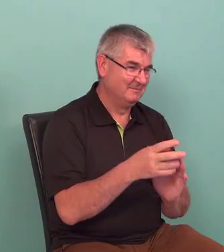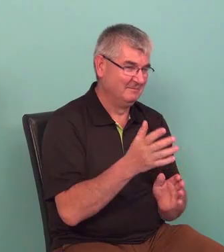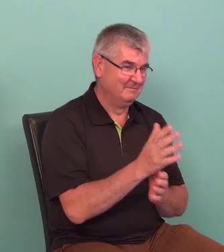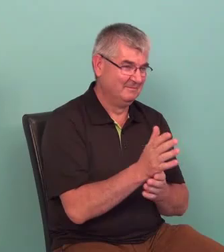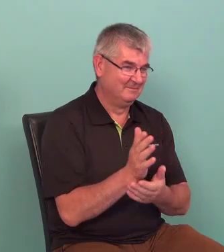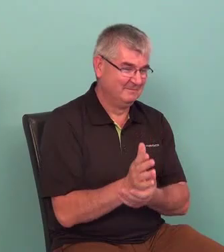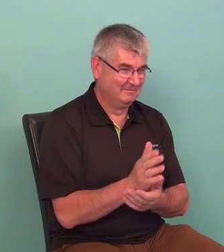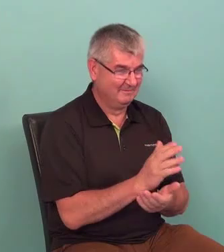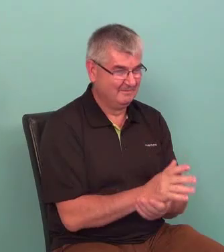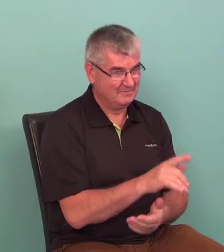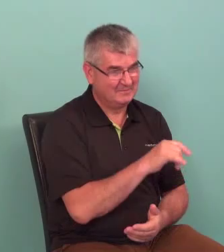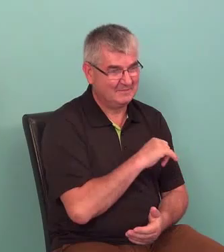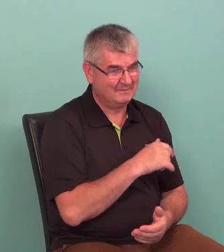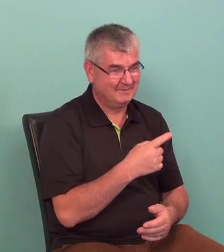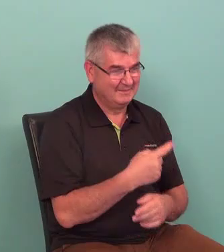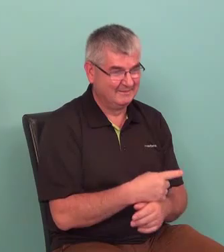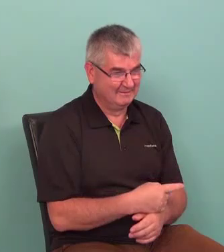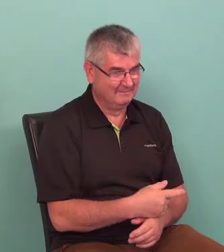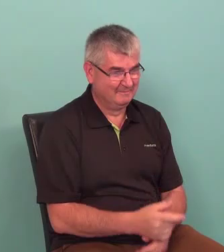Trzeba samemu zdecydować który się wybierze.